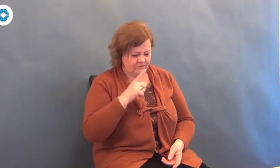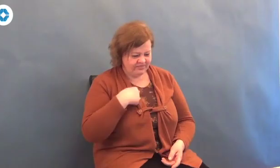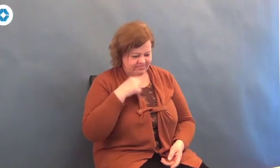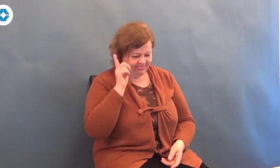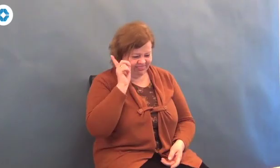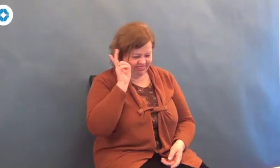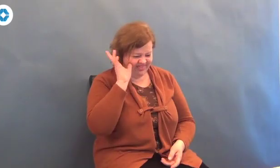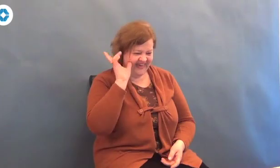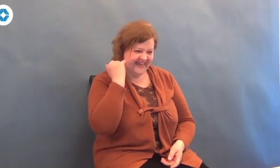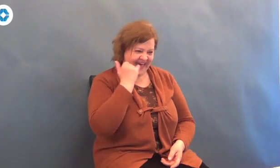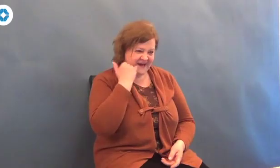Gapa ze mnie.